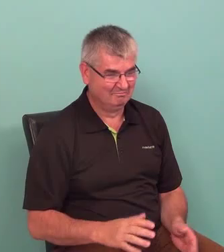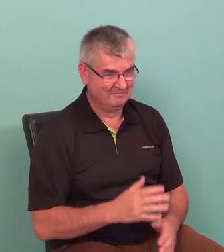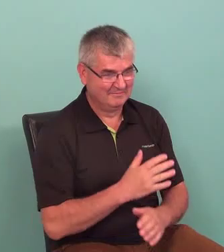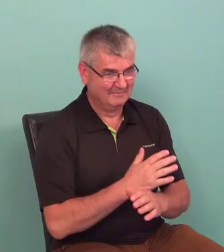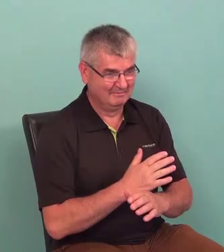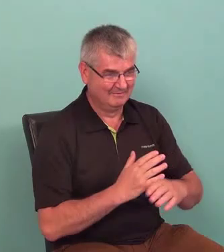Zakaz.